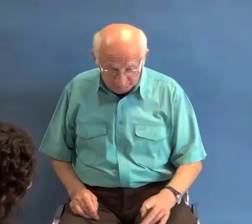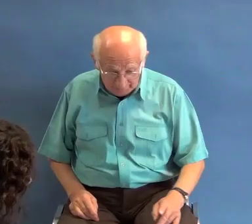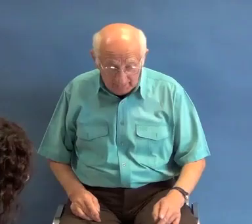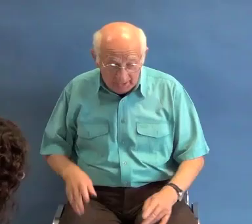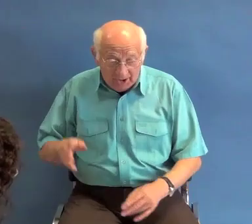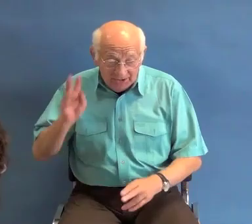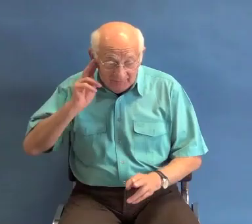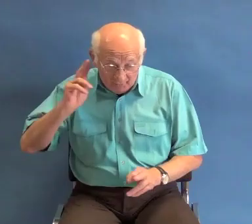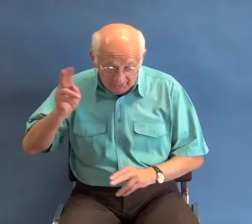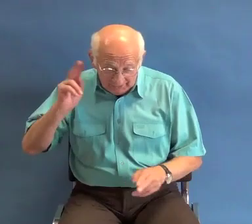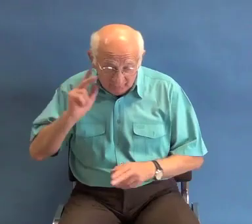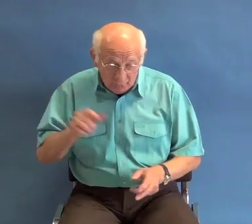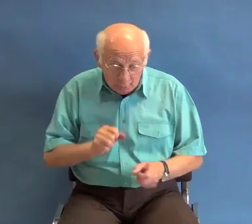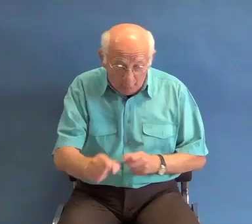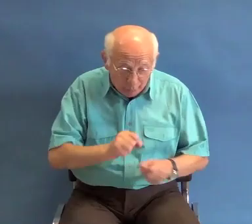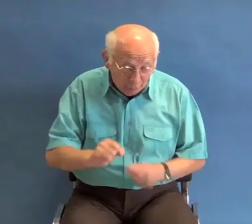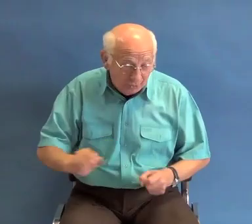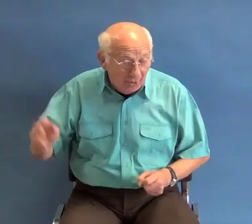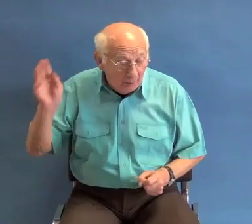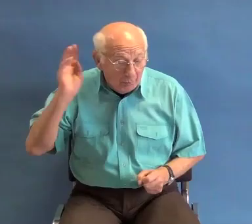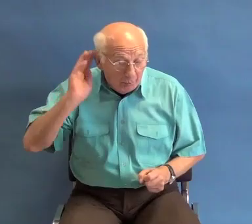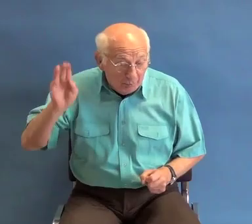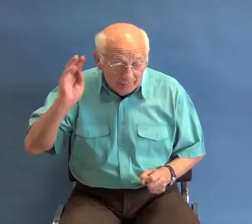Dzwonek obudził misia.